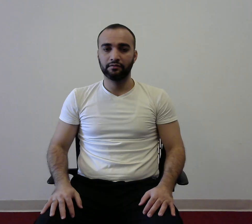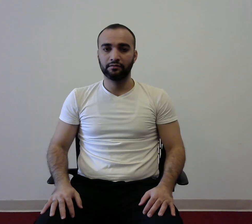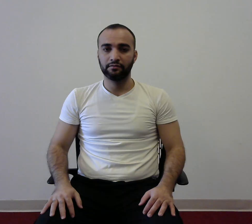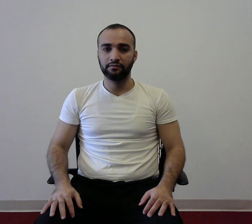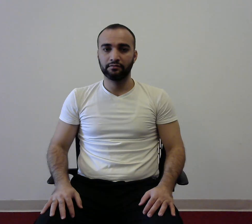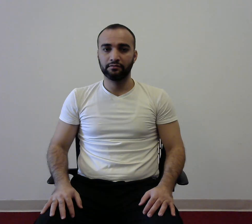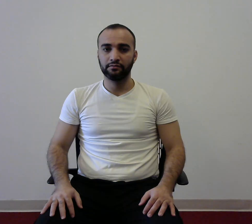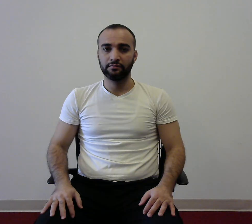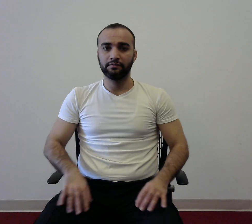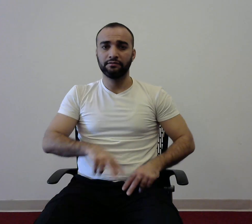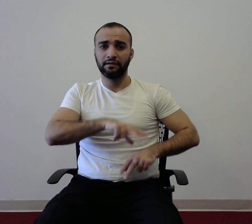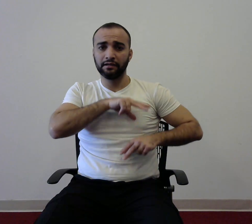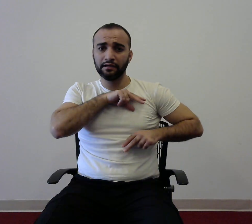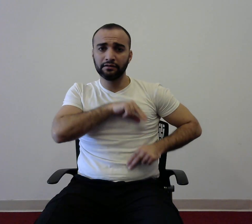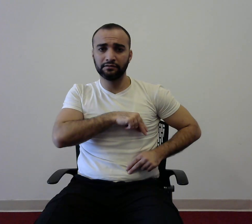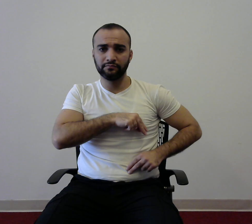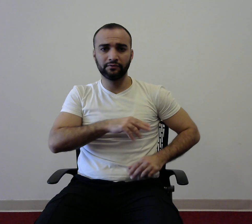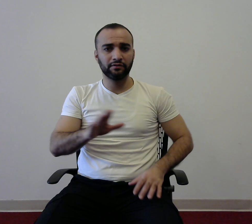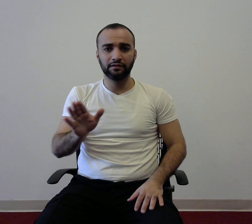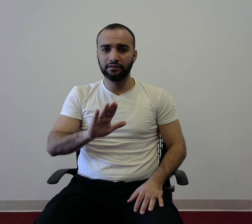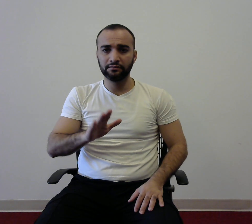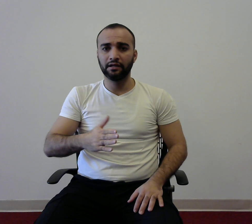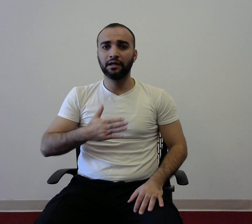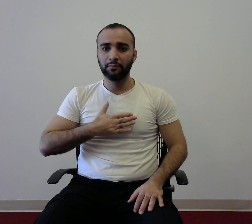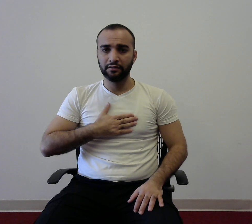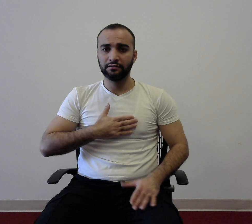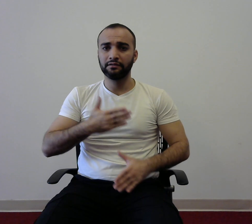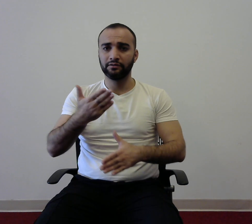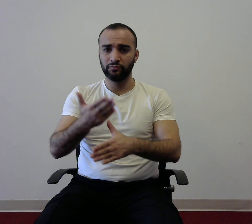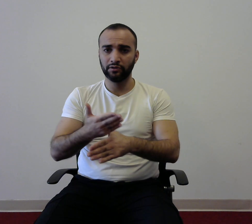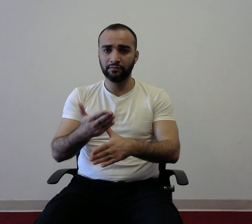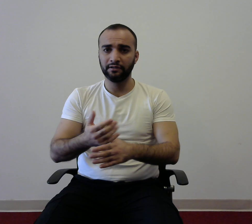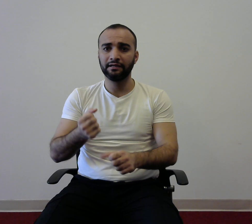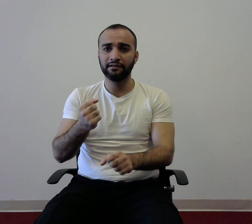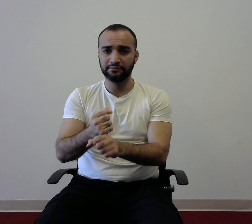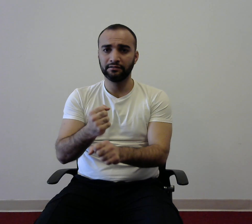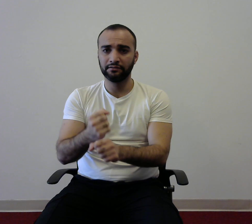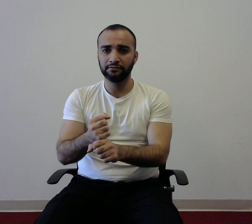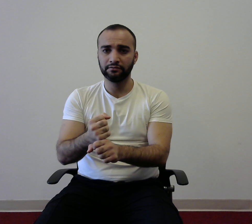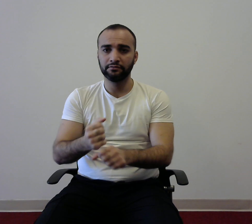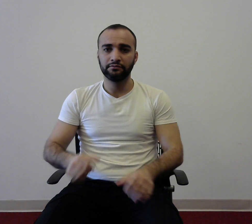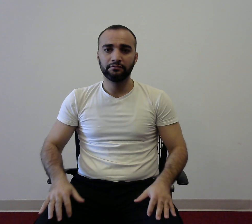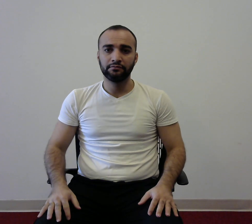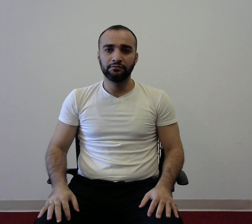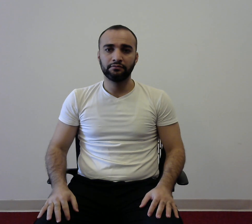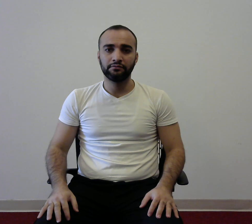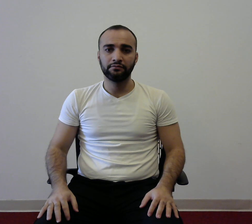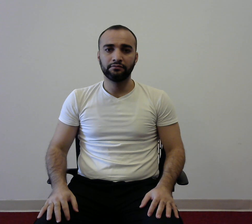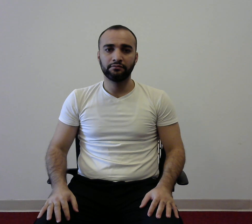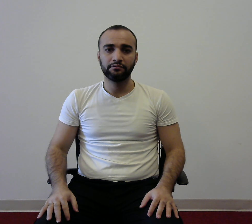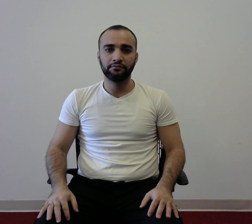Zəhmət olmasa, mənə kömək edin